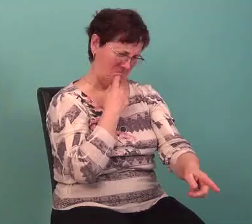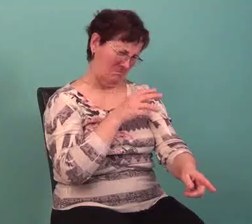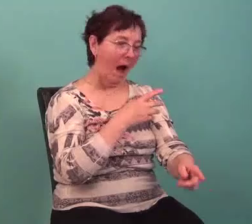Aha.